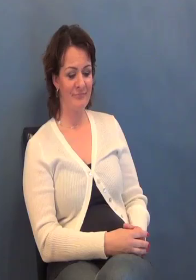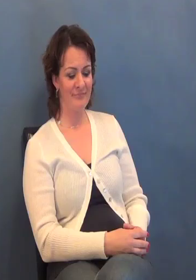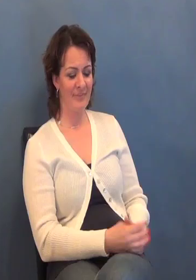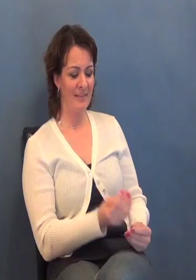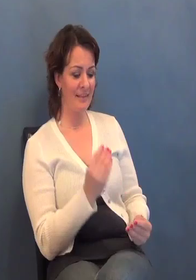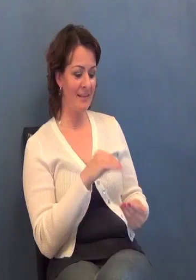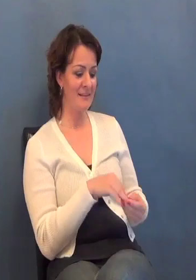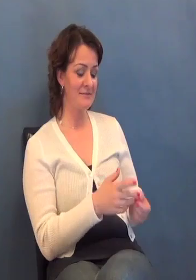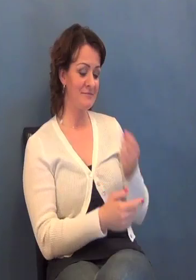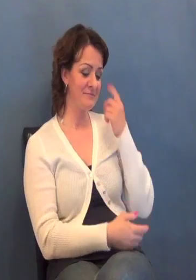Ale wymyślają.